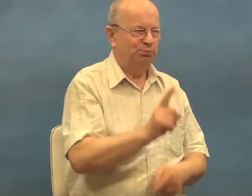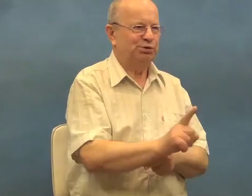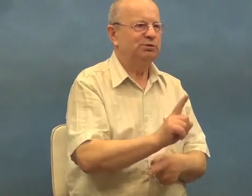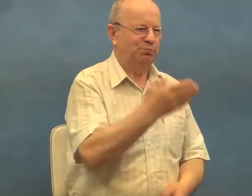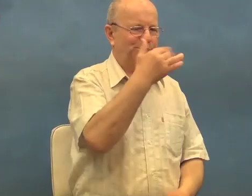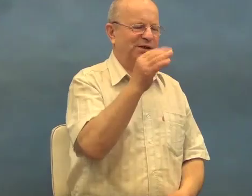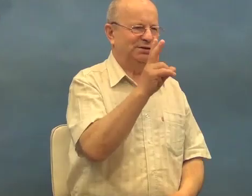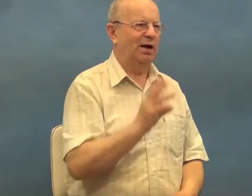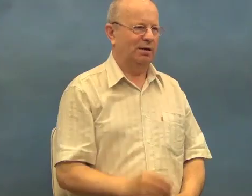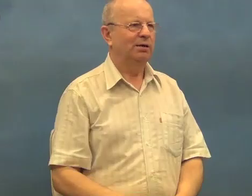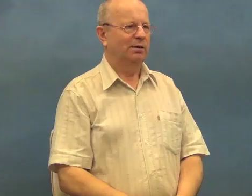Myszka Miki.